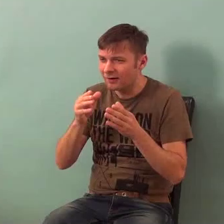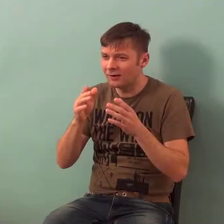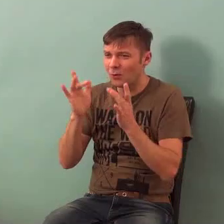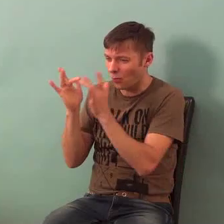Łóżko z boku.